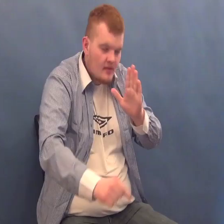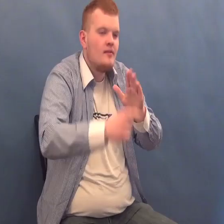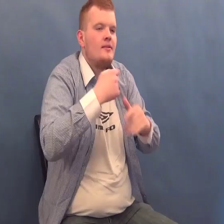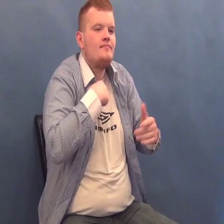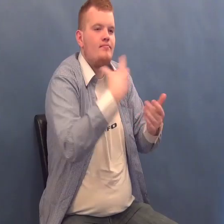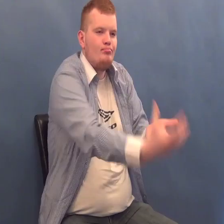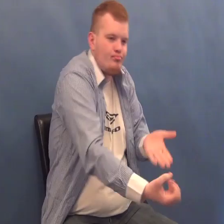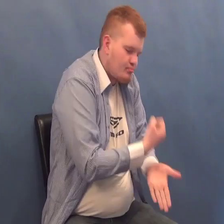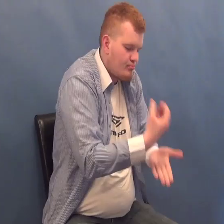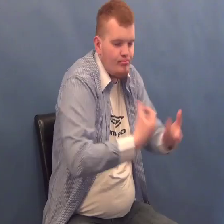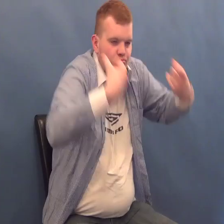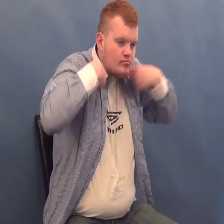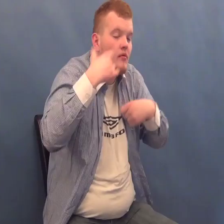A ja zabieram plecak i zakładam go na plecy.